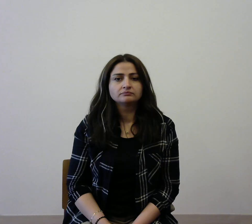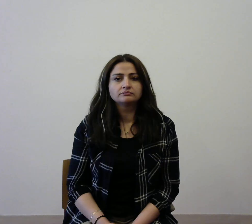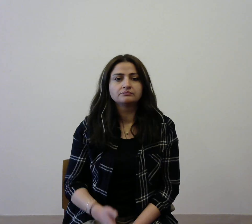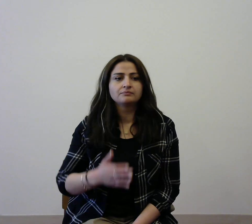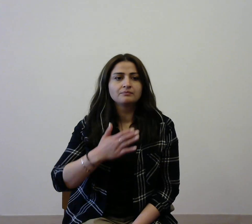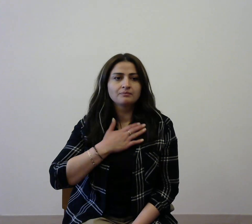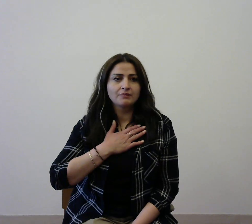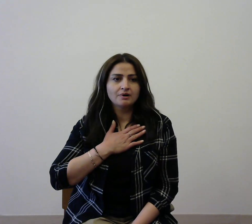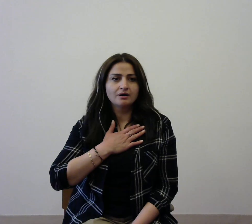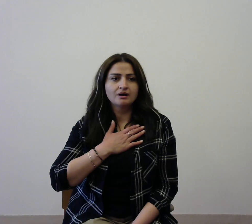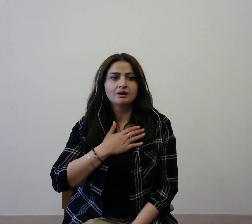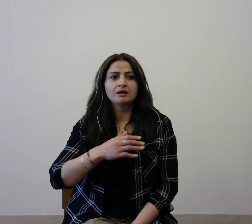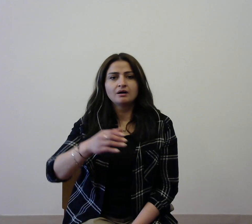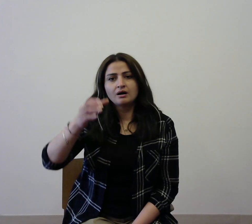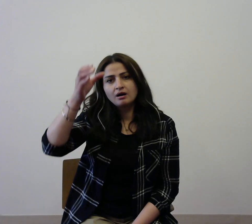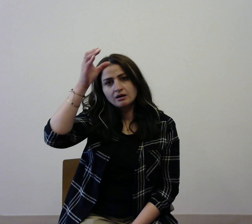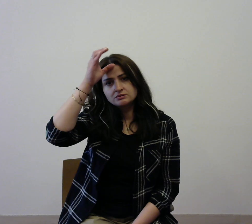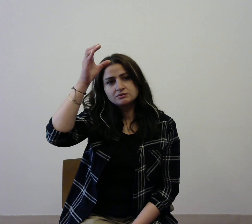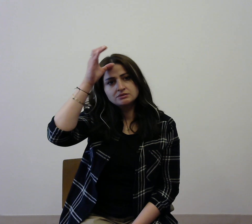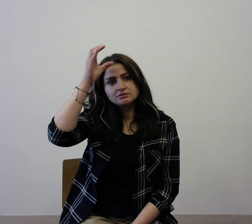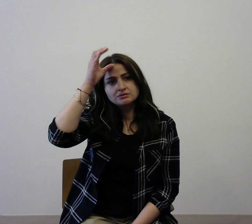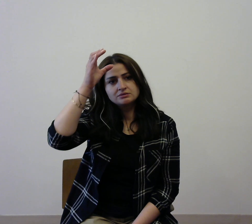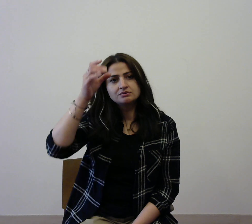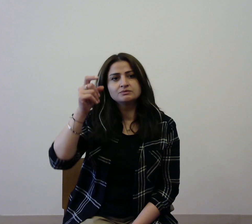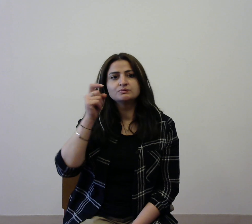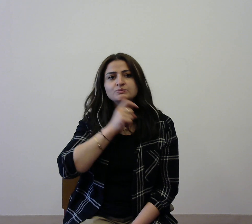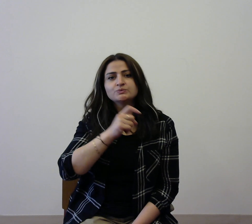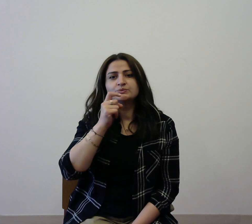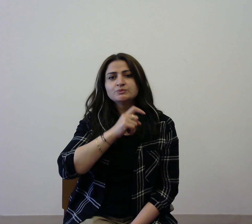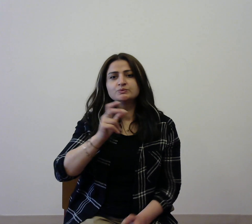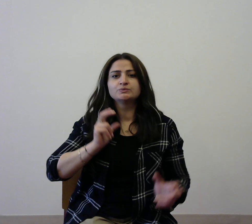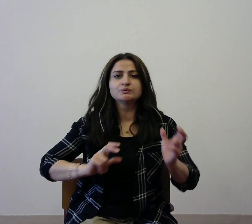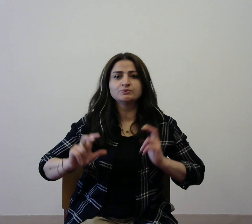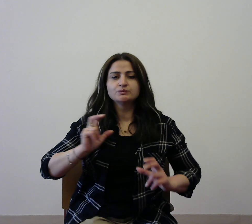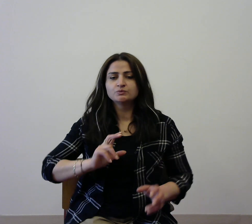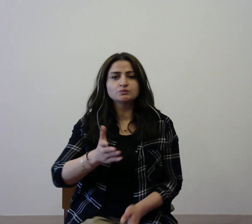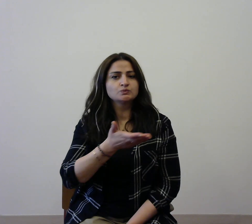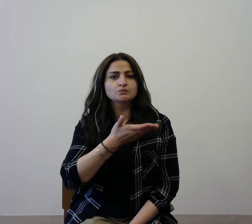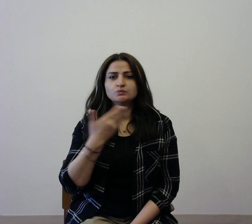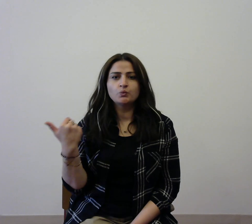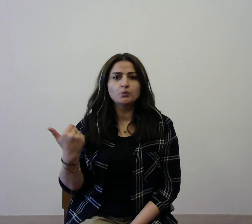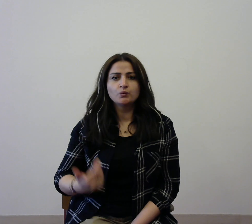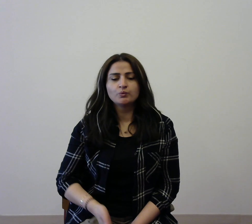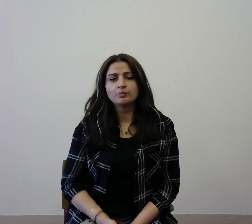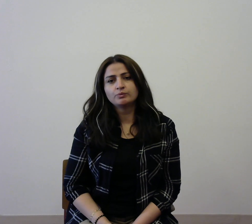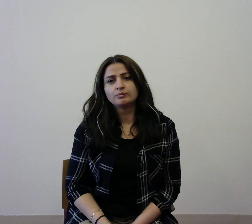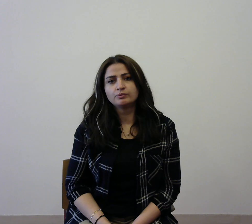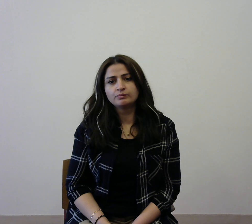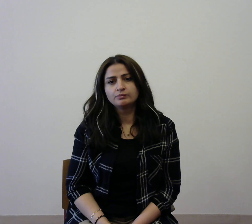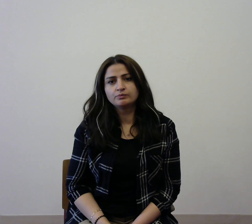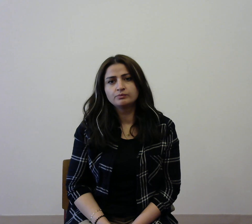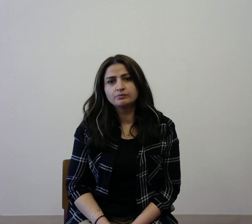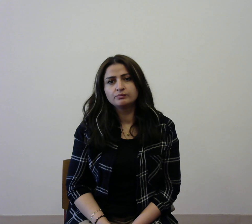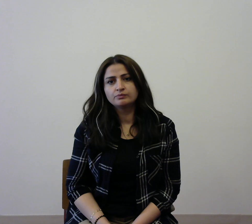Mənim ali təhsilim yoxdur